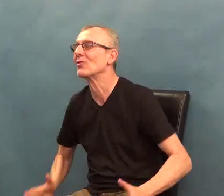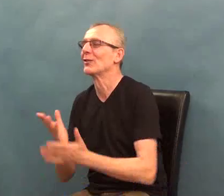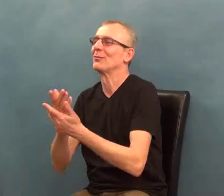Koniec.